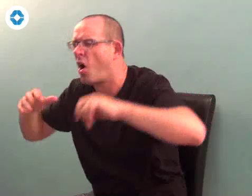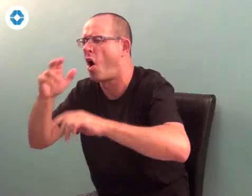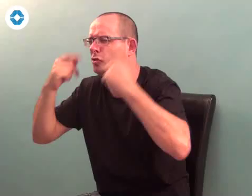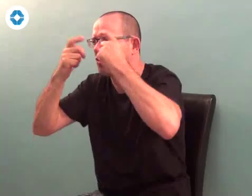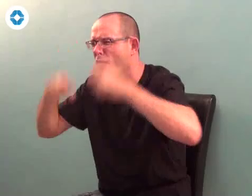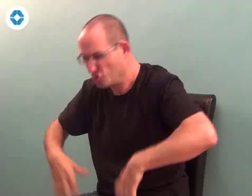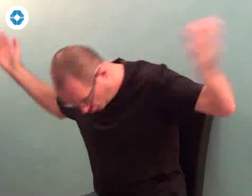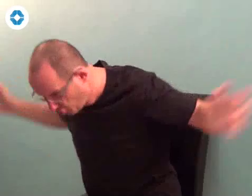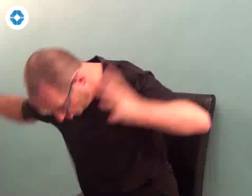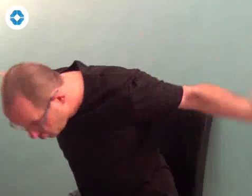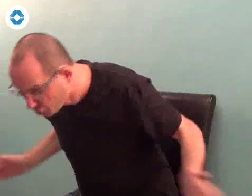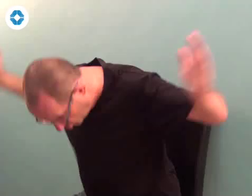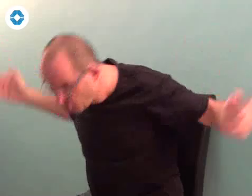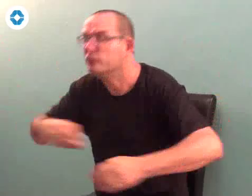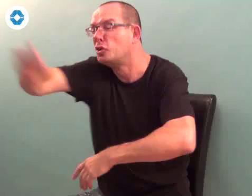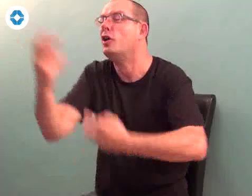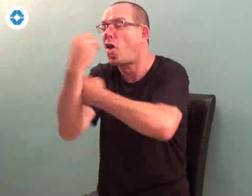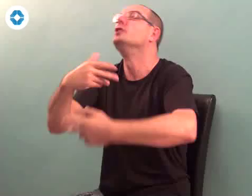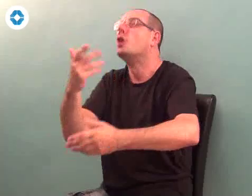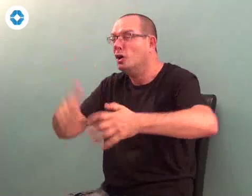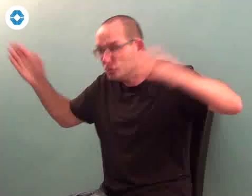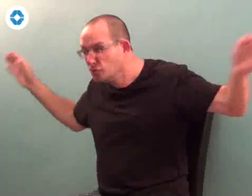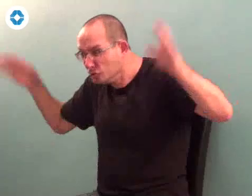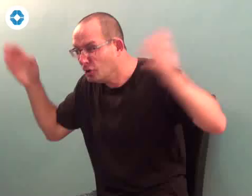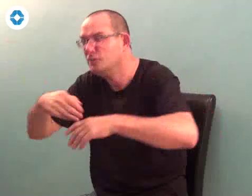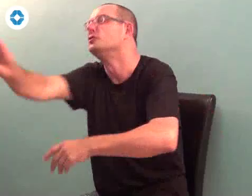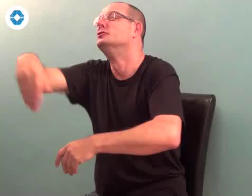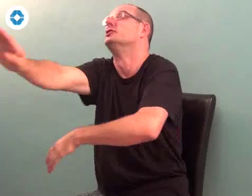W środku jest sowa, która wypada na niego i odstrasza go.